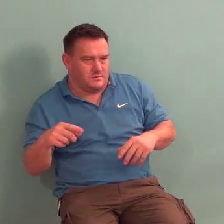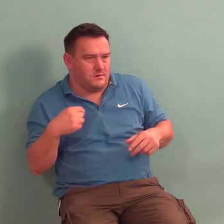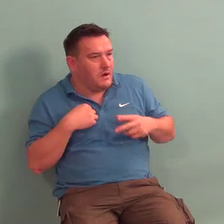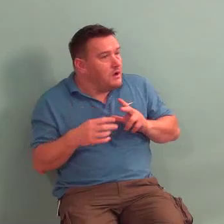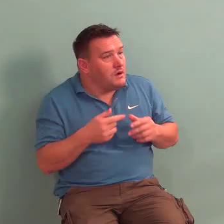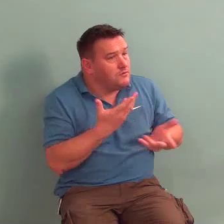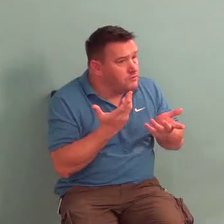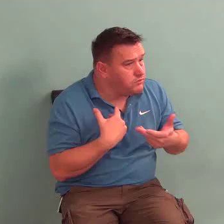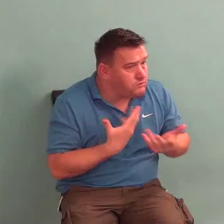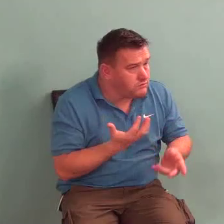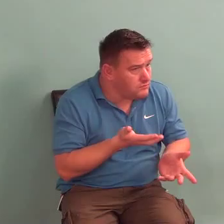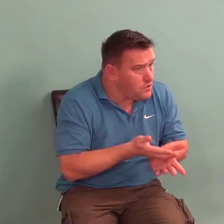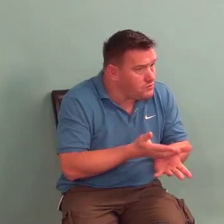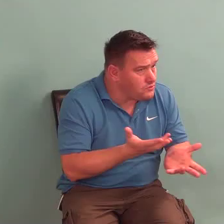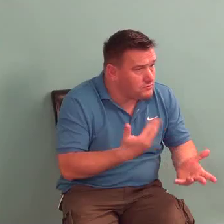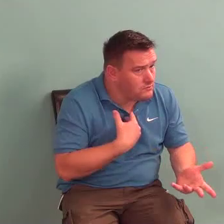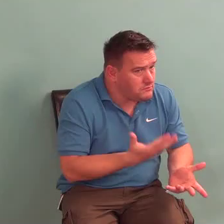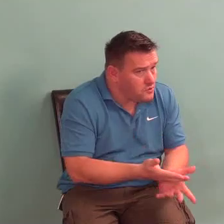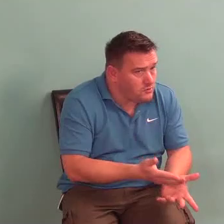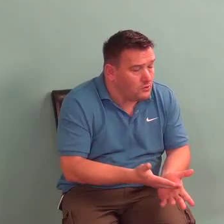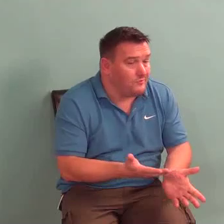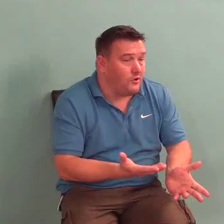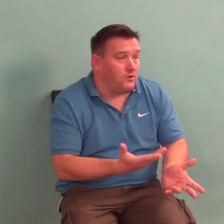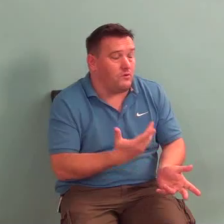Charlie Chaplin pyta babcię, czy trzeba jej pomóc.